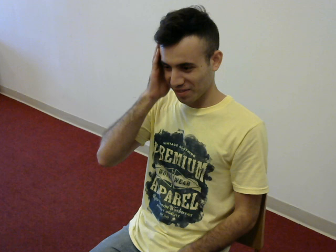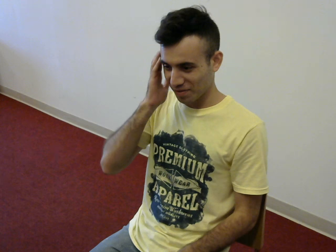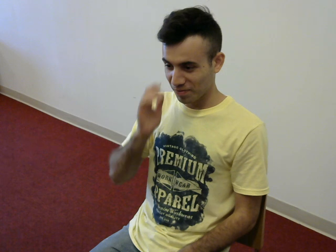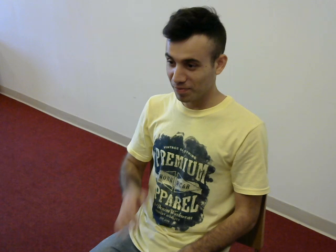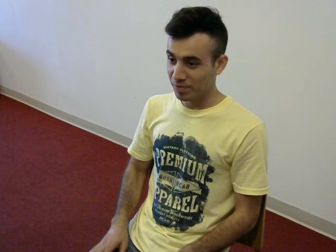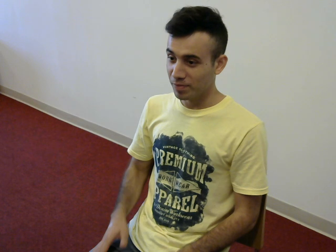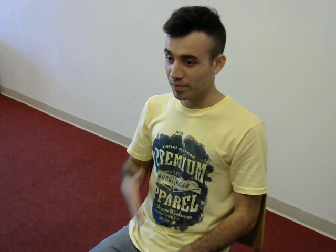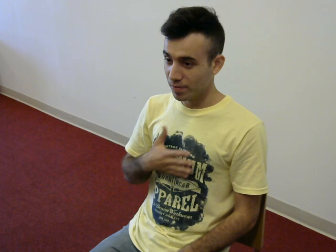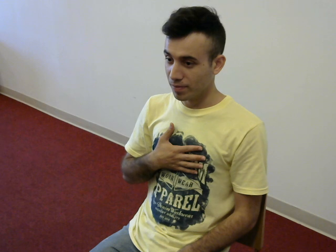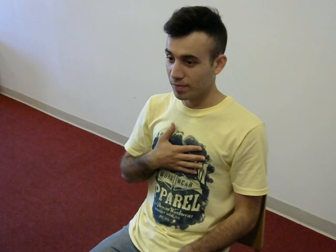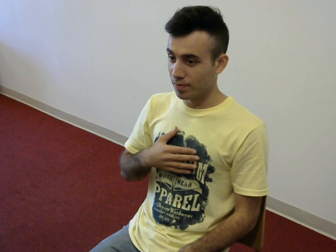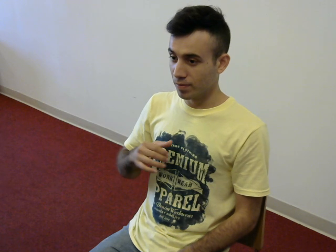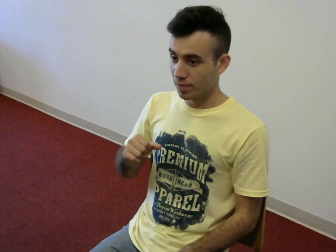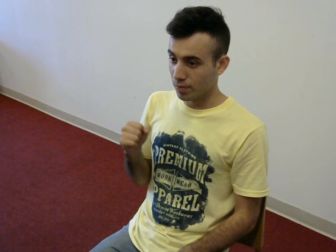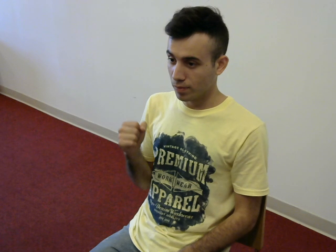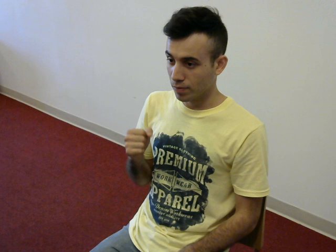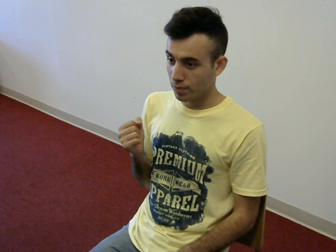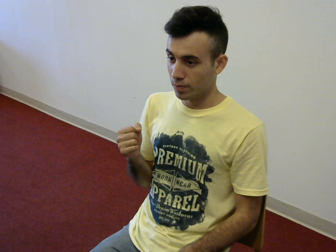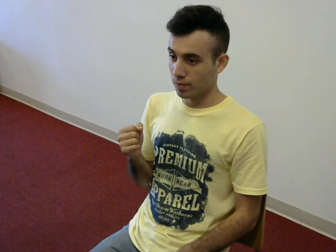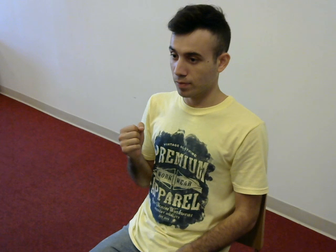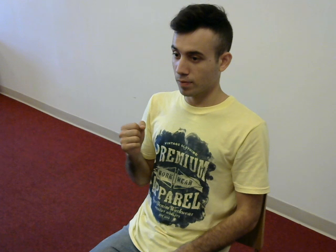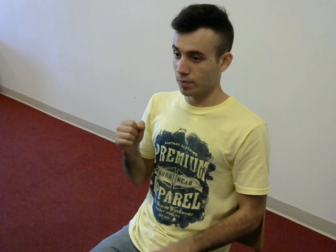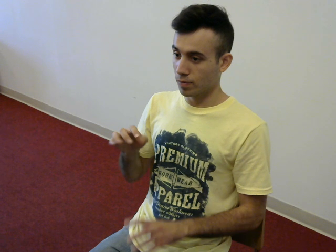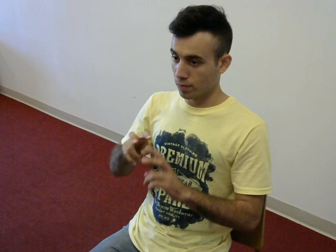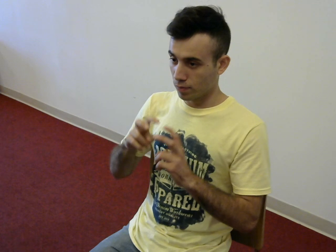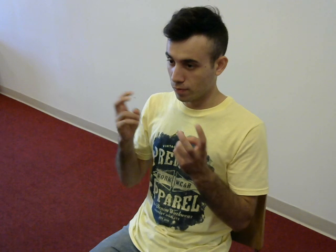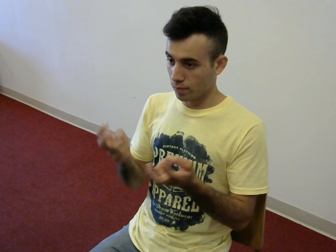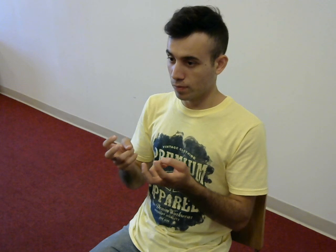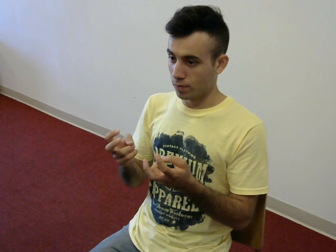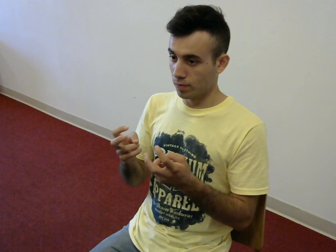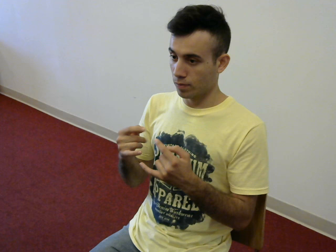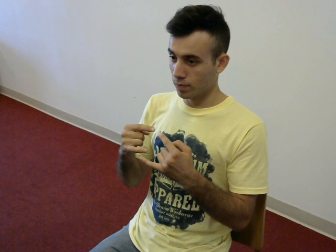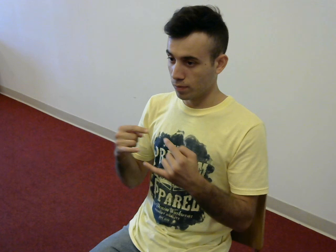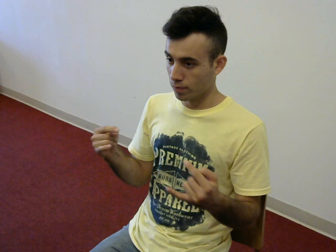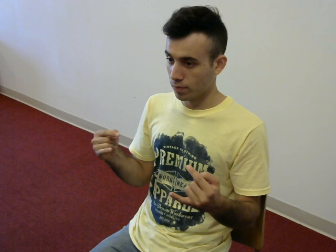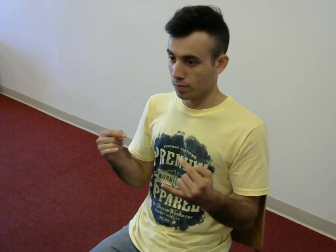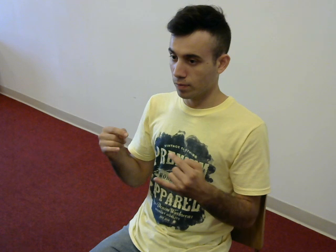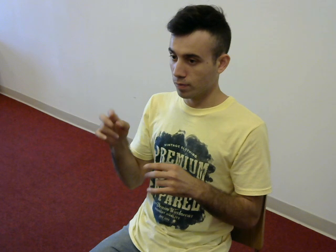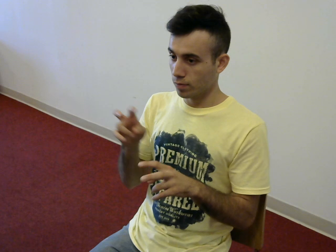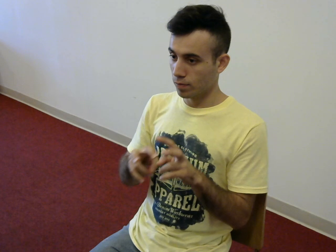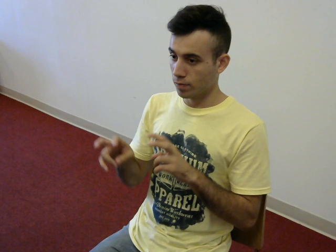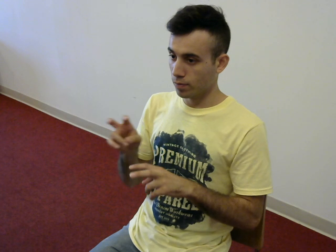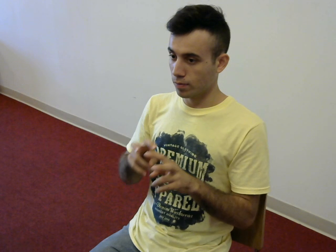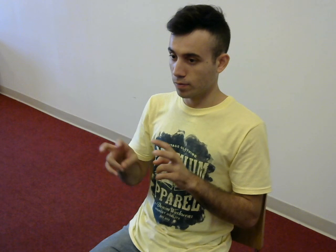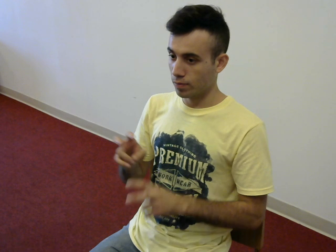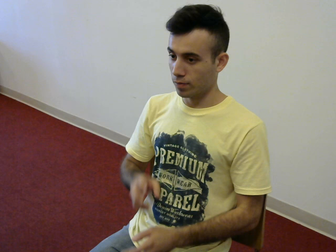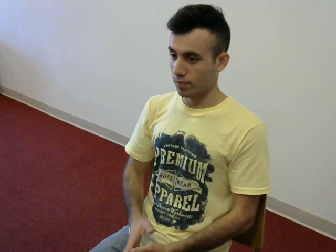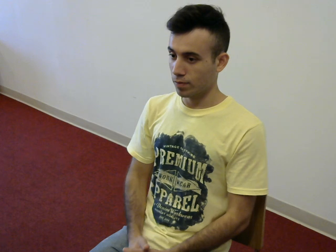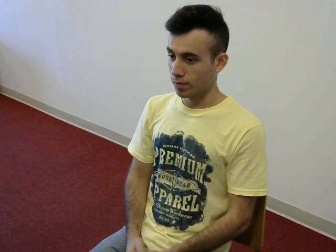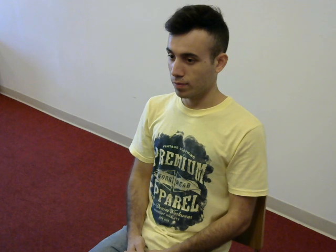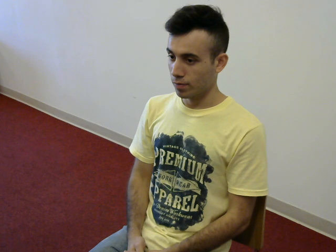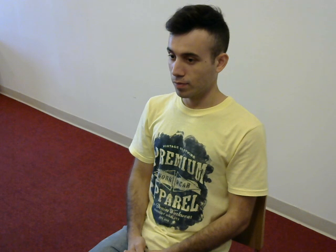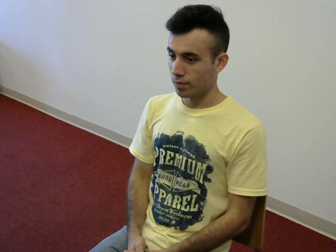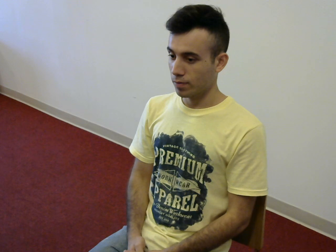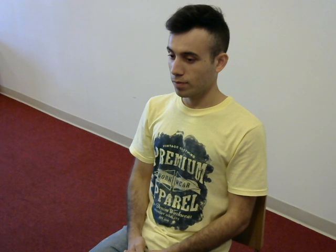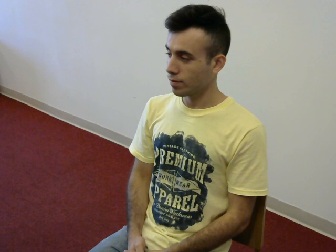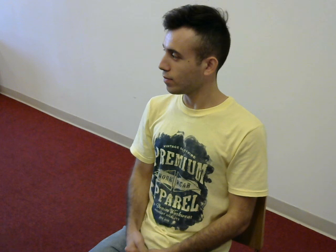Mən dostlarımın olduğu masanı axtarıram